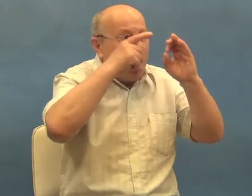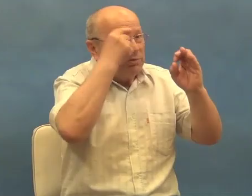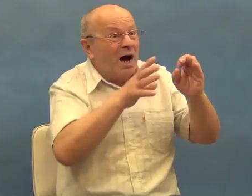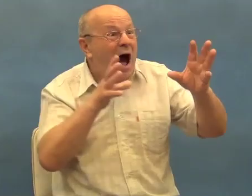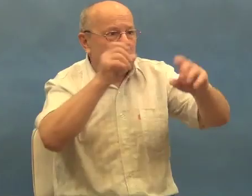Nie udało się.